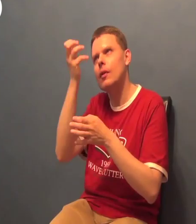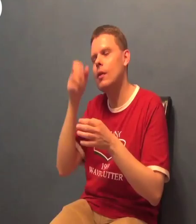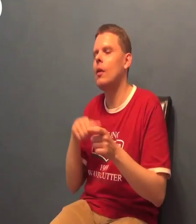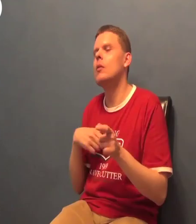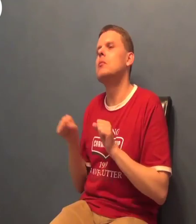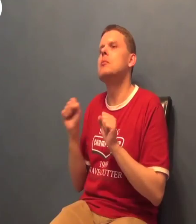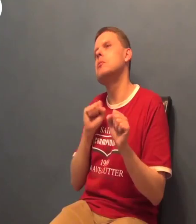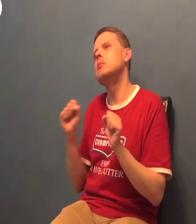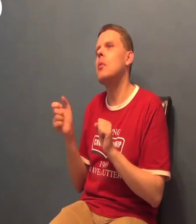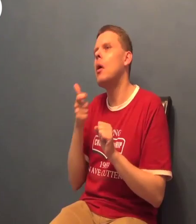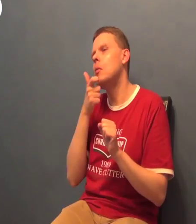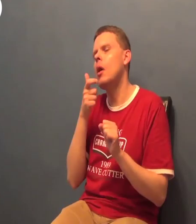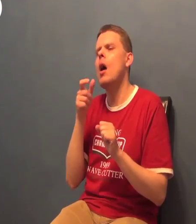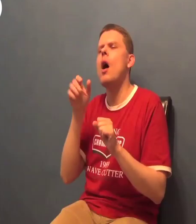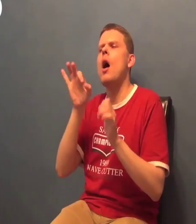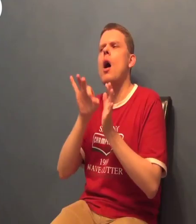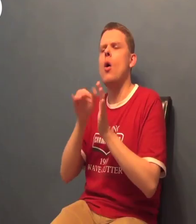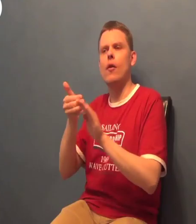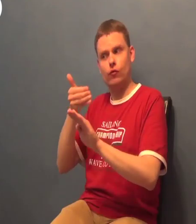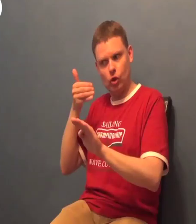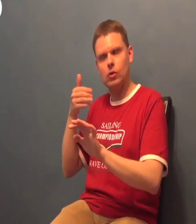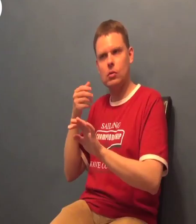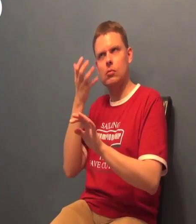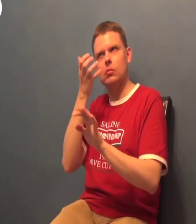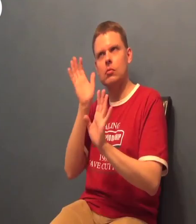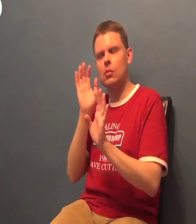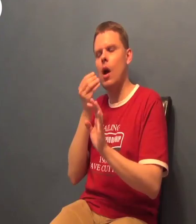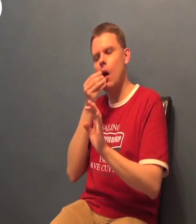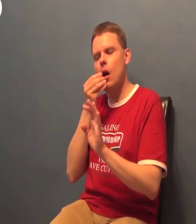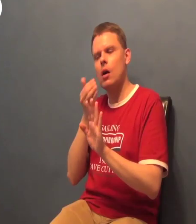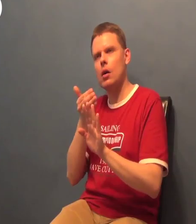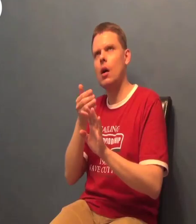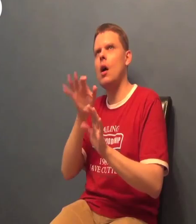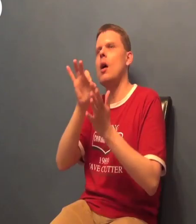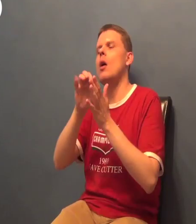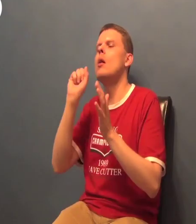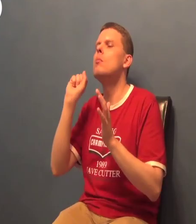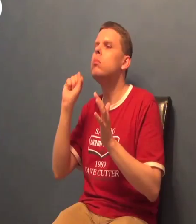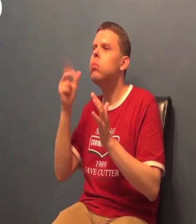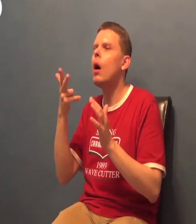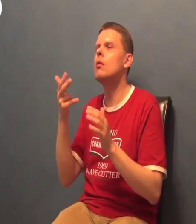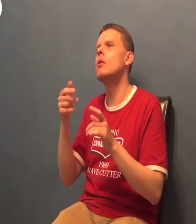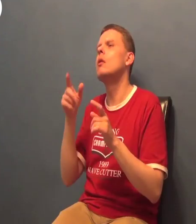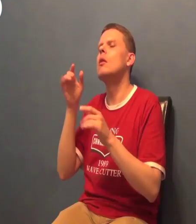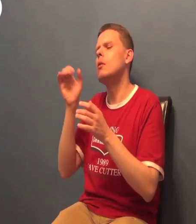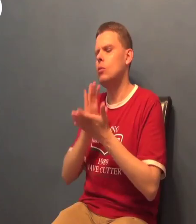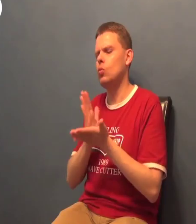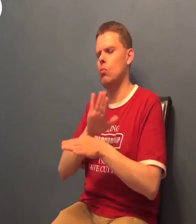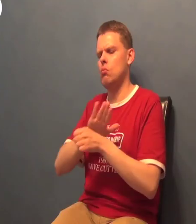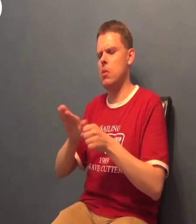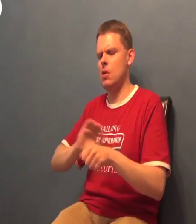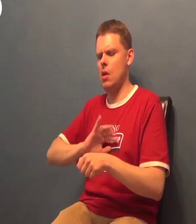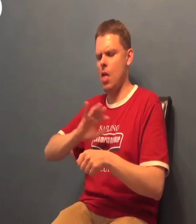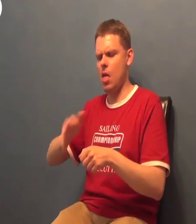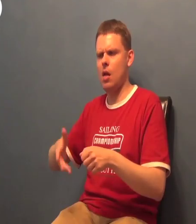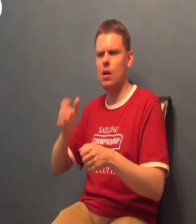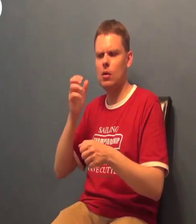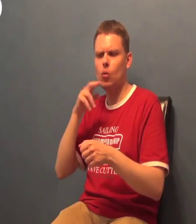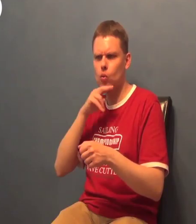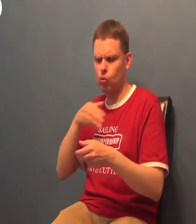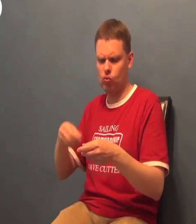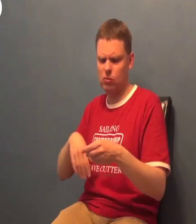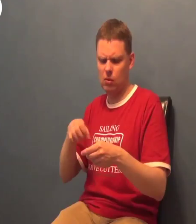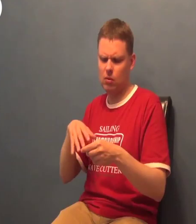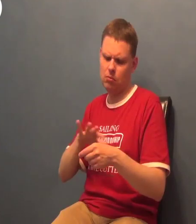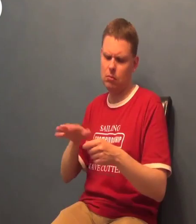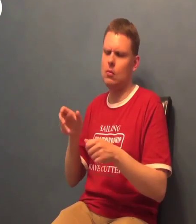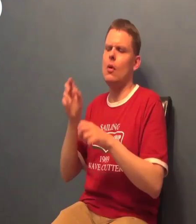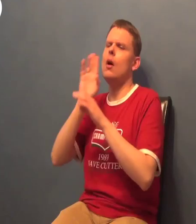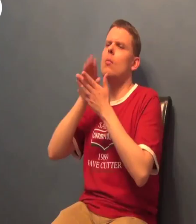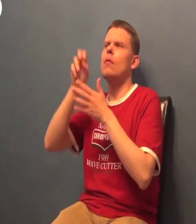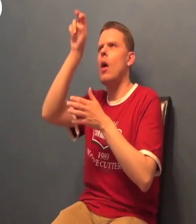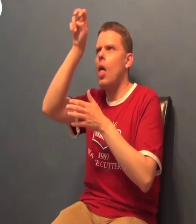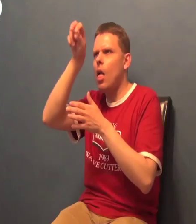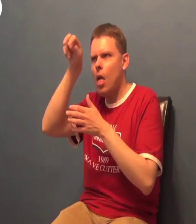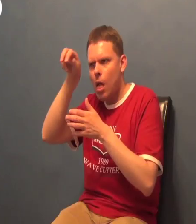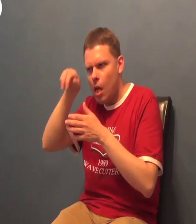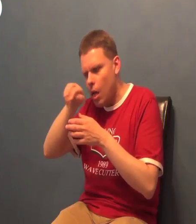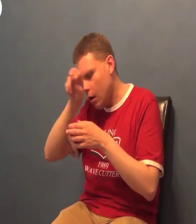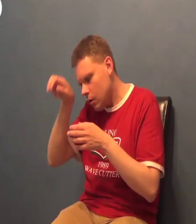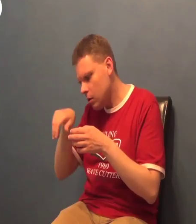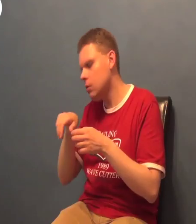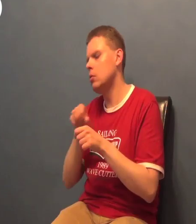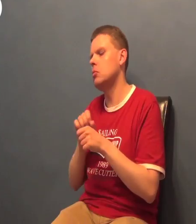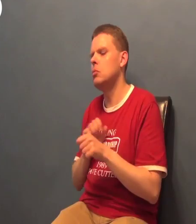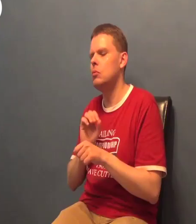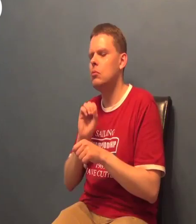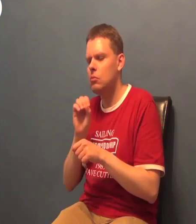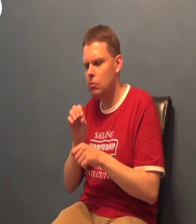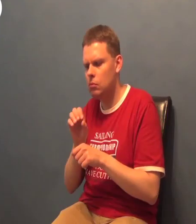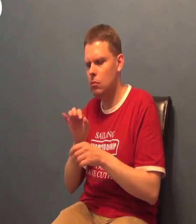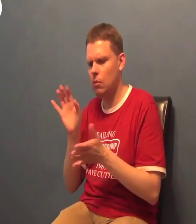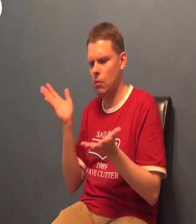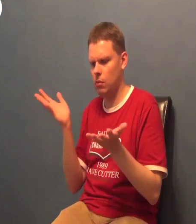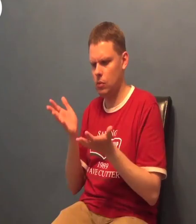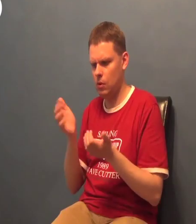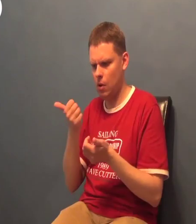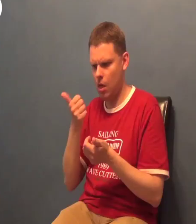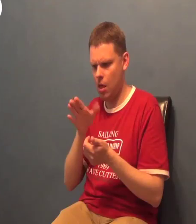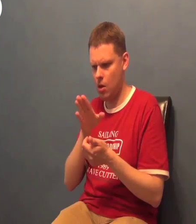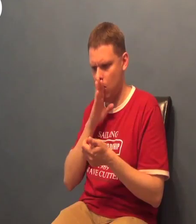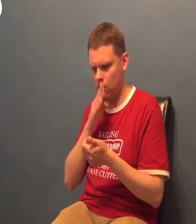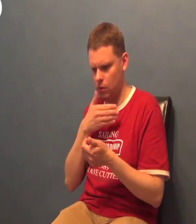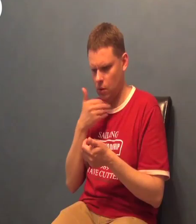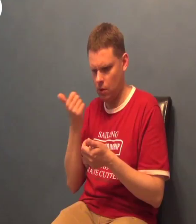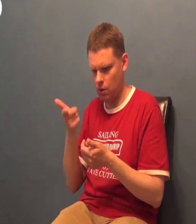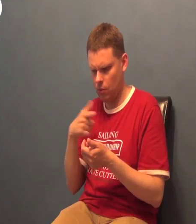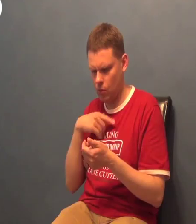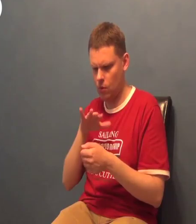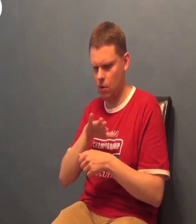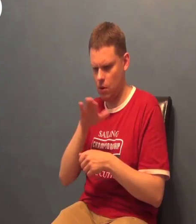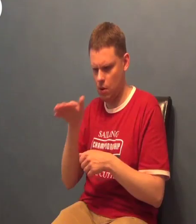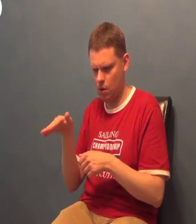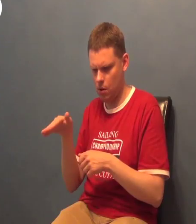Zbliżają się do drzewa. Mężczyzna ma już fartuch pełny gruszek. Schodzi na dół i zauważa, że jeden kosz zniknął.